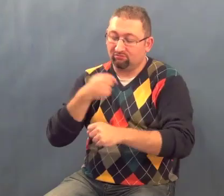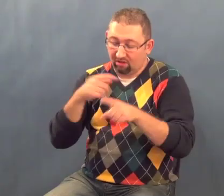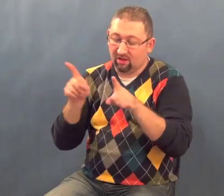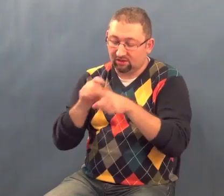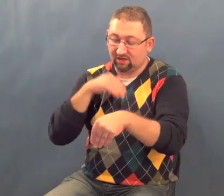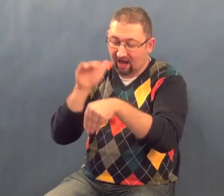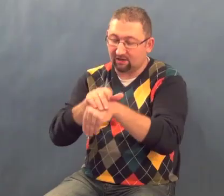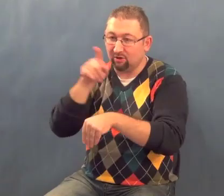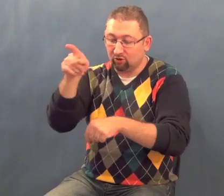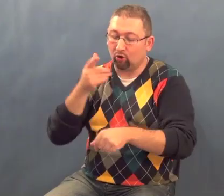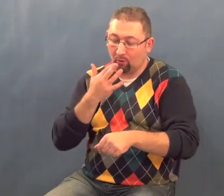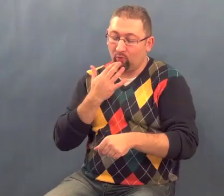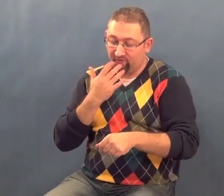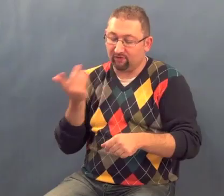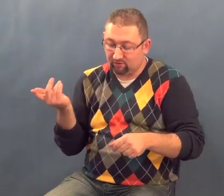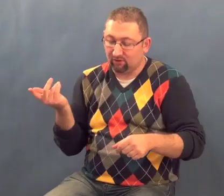Właśnie, też zgadzam się z tym co mówisz.